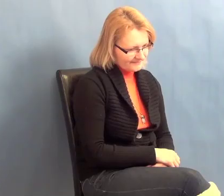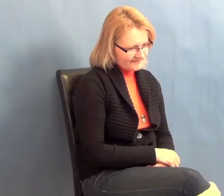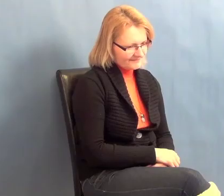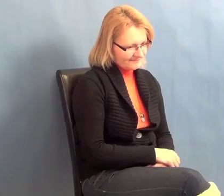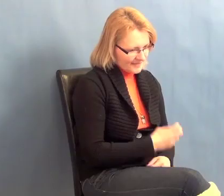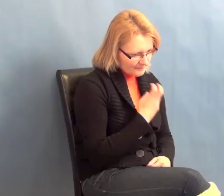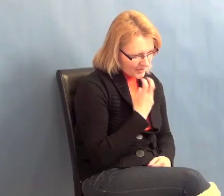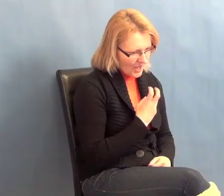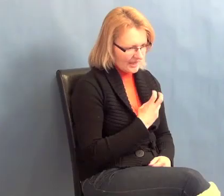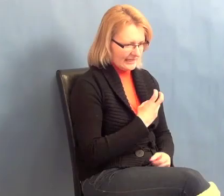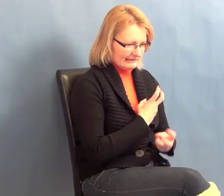Prąd, kości.